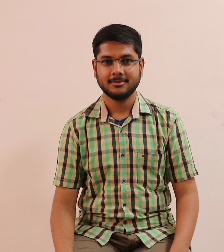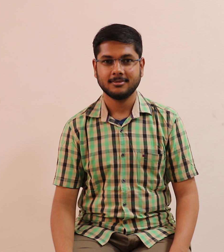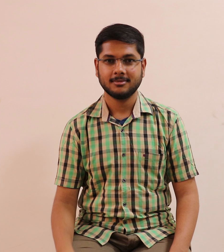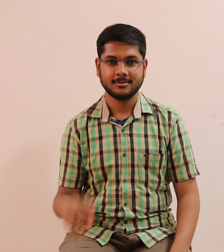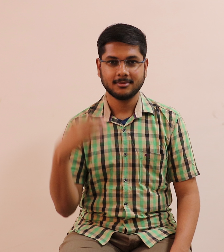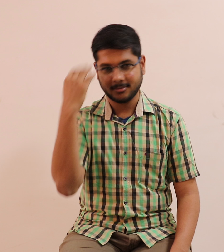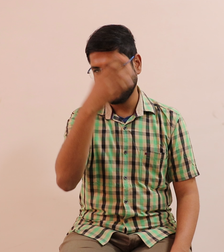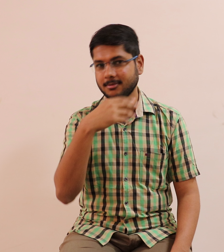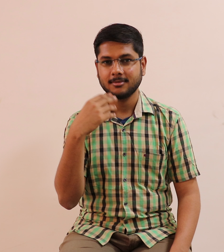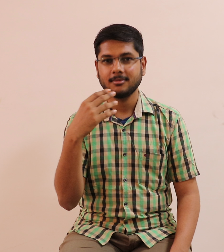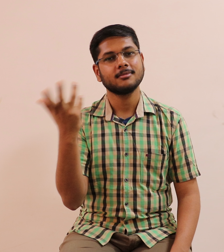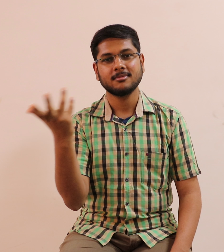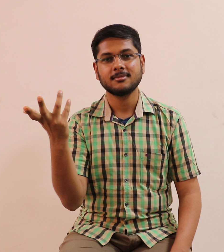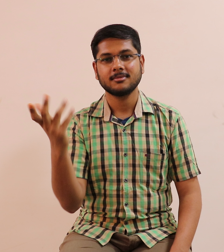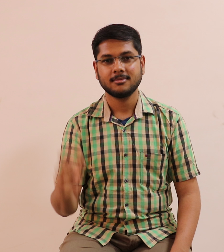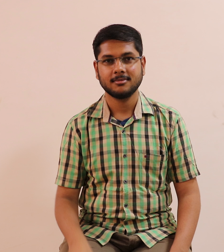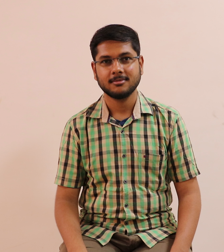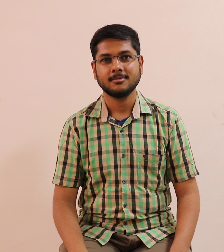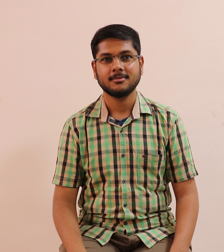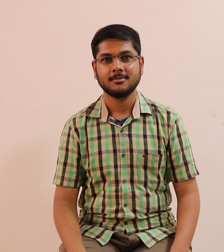who are you